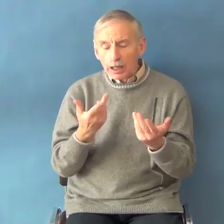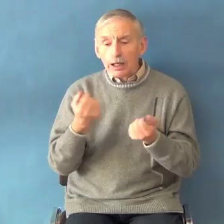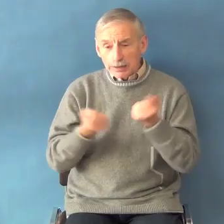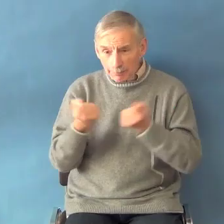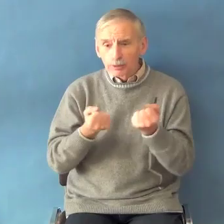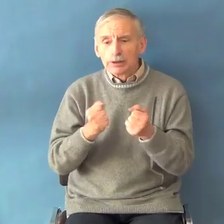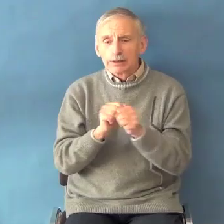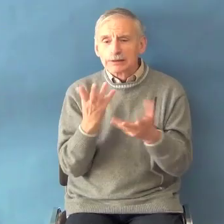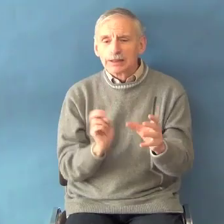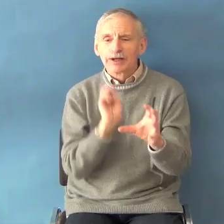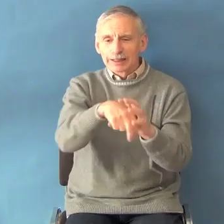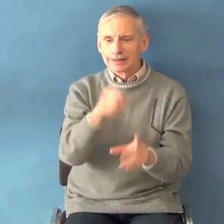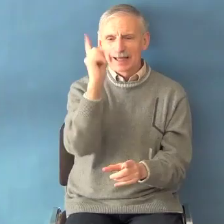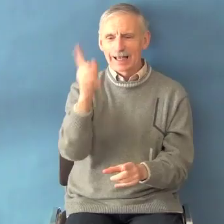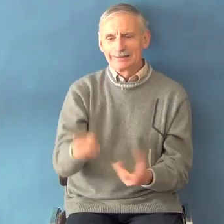Zakaz wsiadania do samochodu.